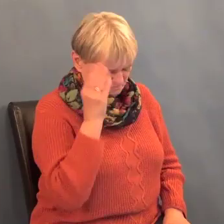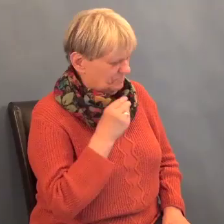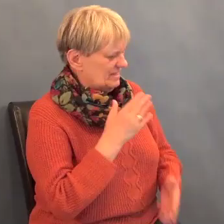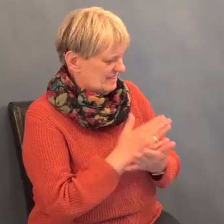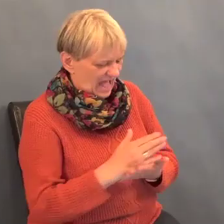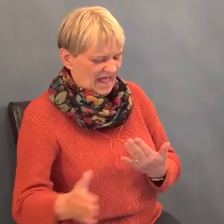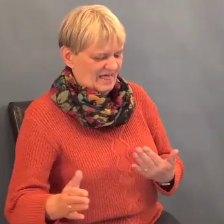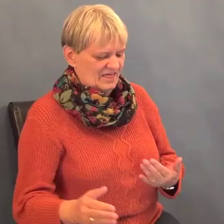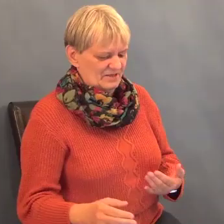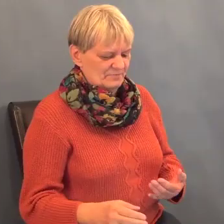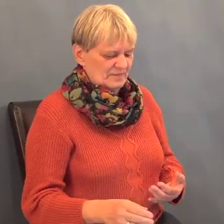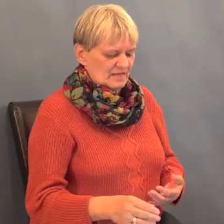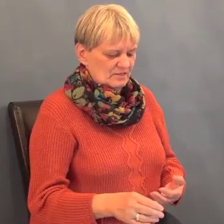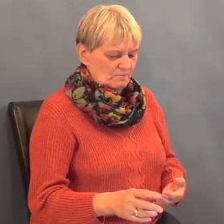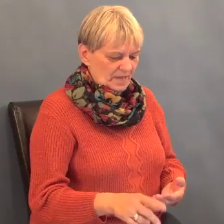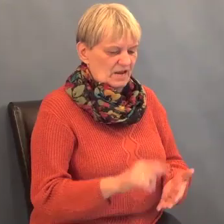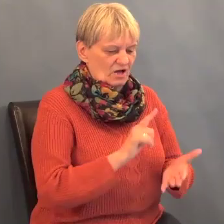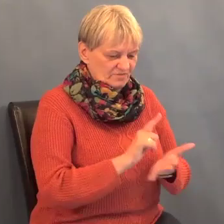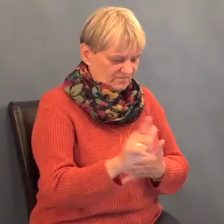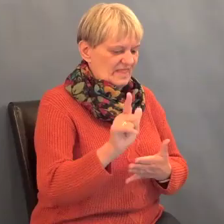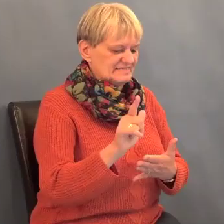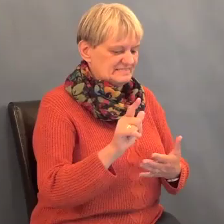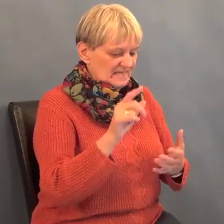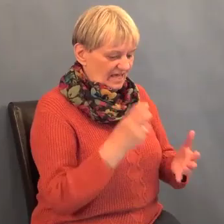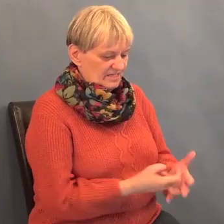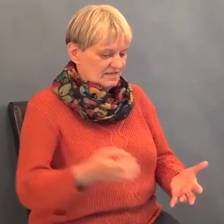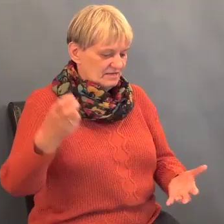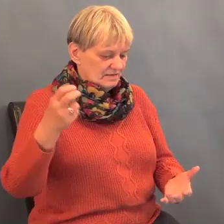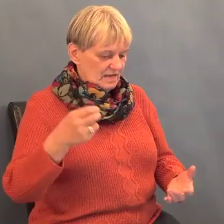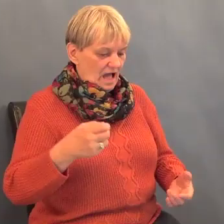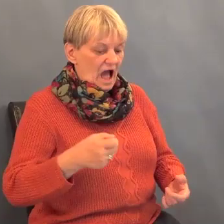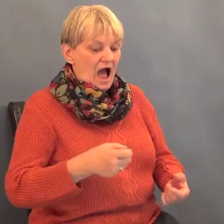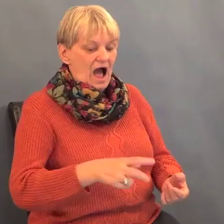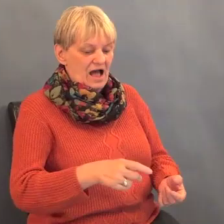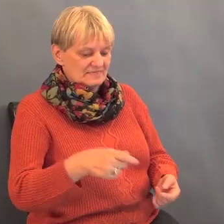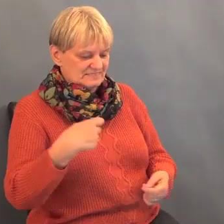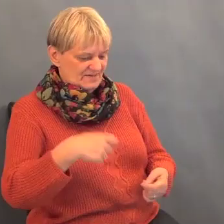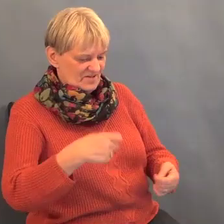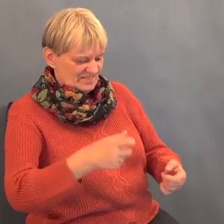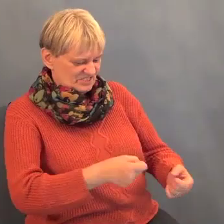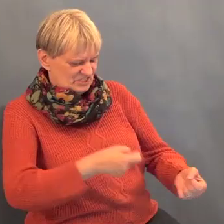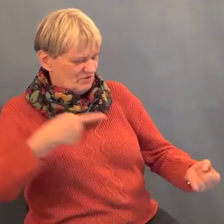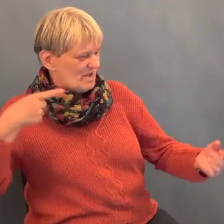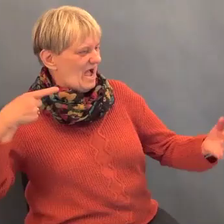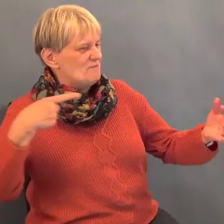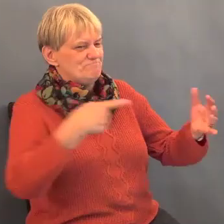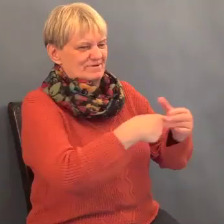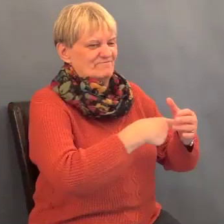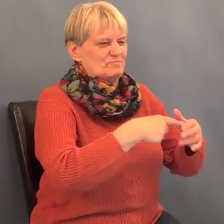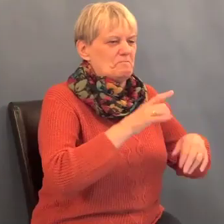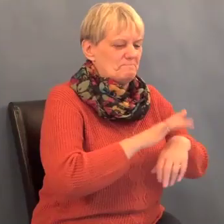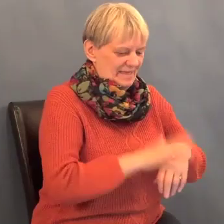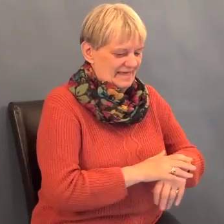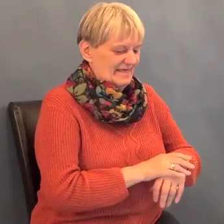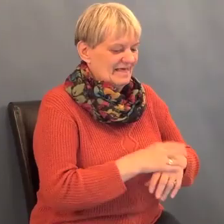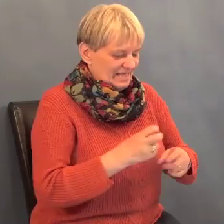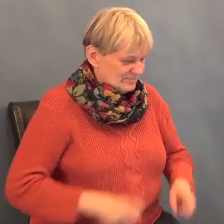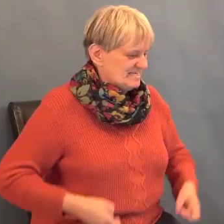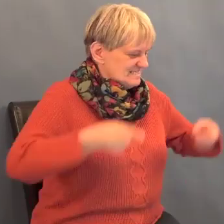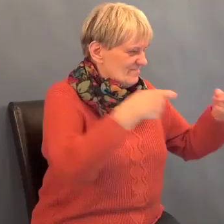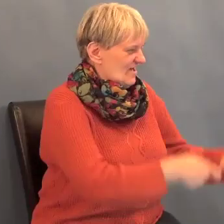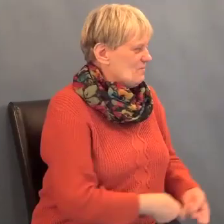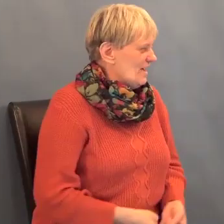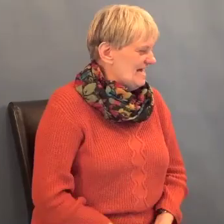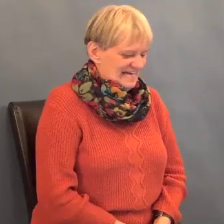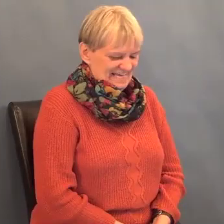Śpi dalej, dopiero o dwunastej i ws...aa, budzik wskazówką trafił go w pupę i się zerwał.